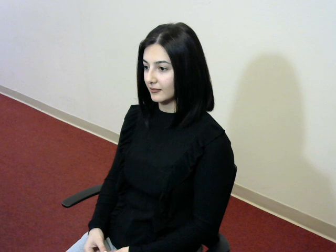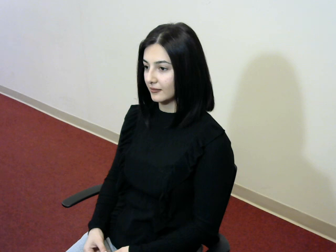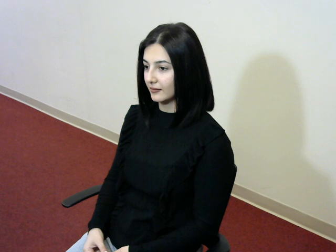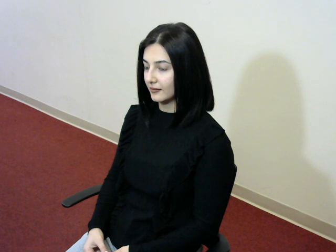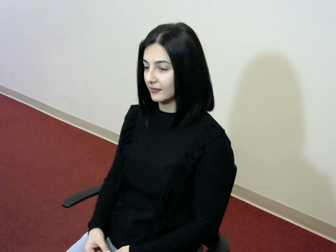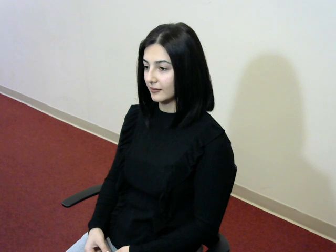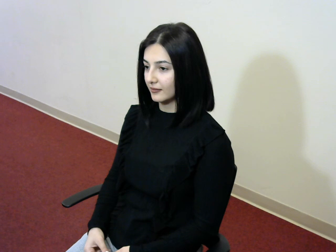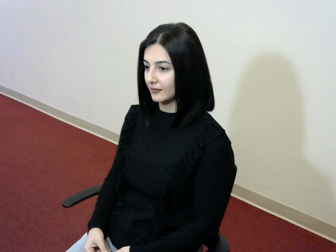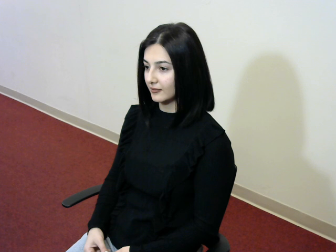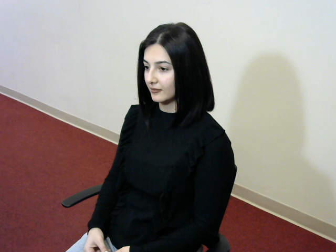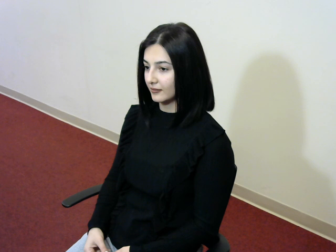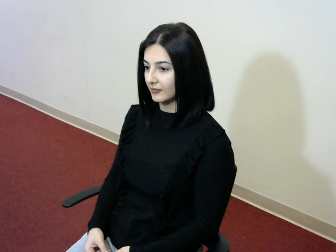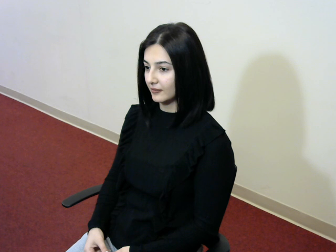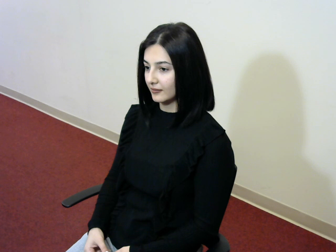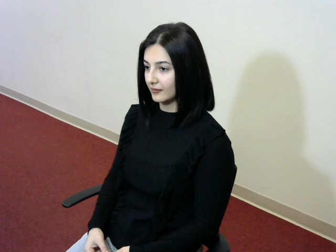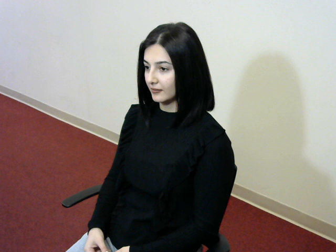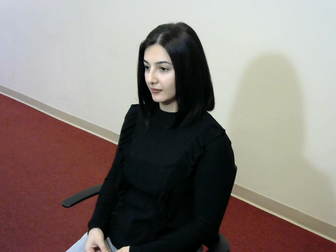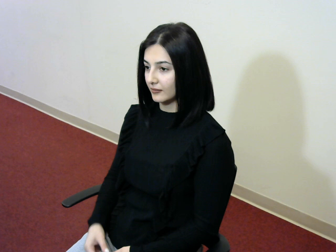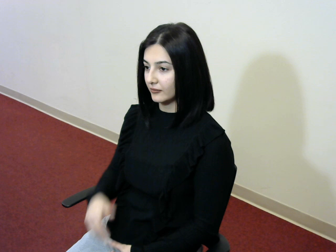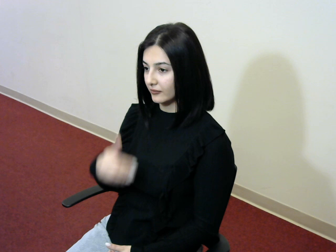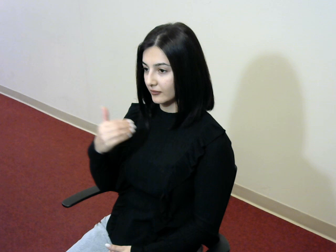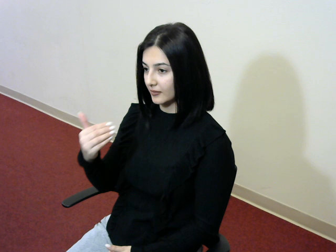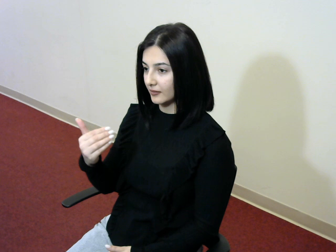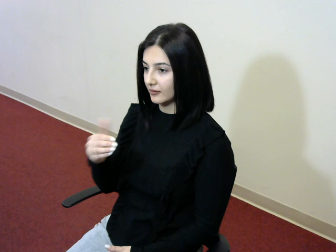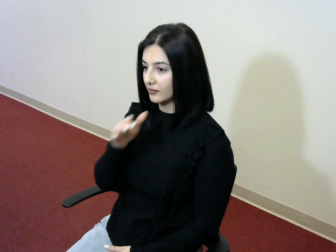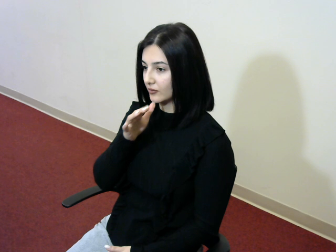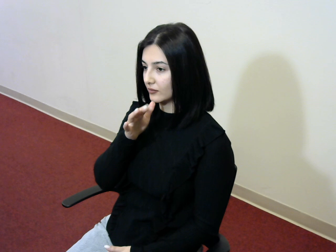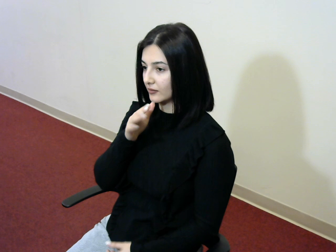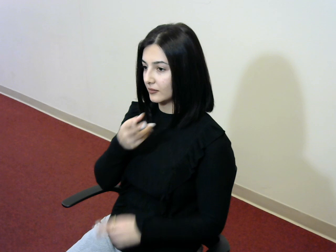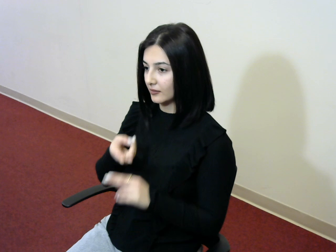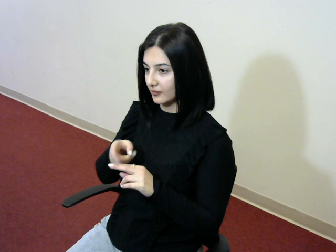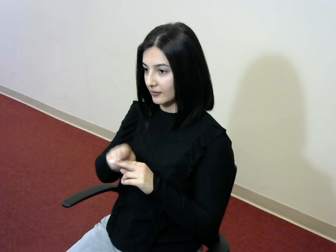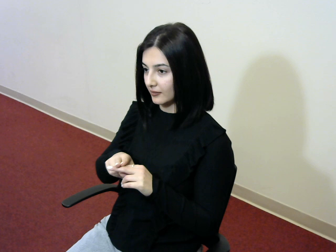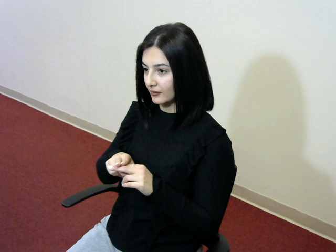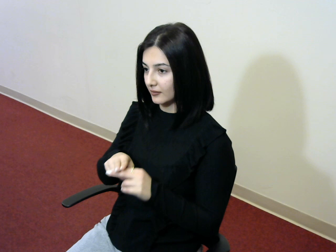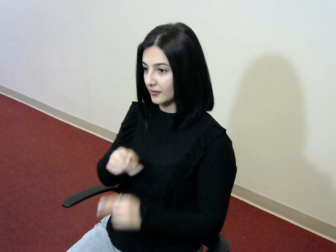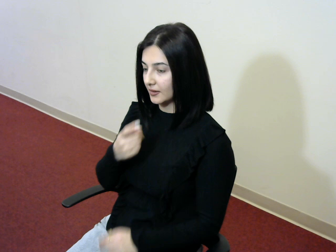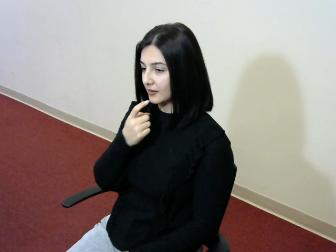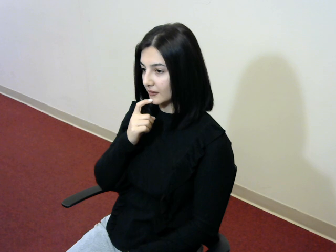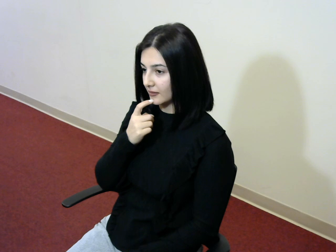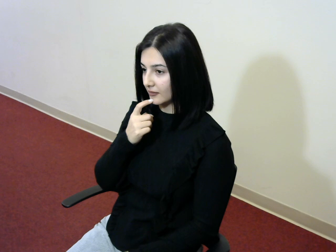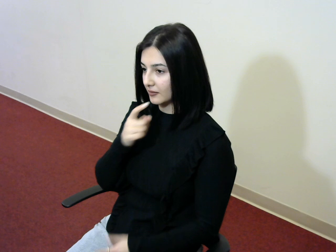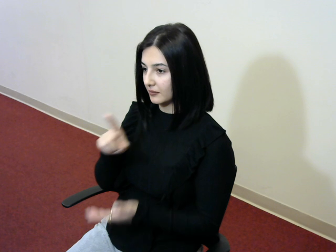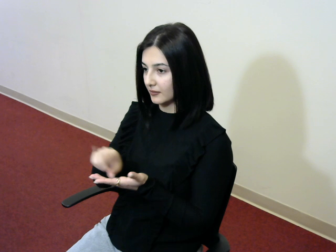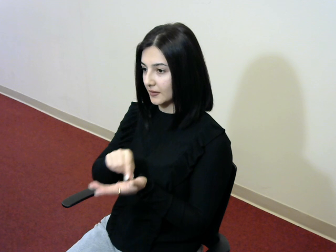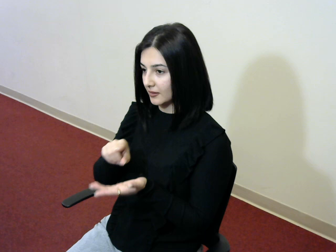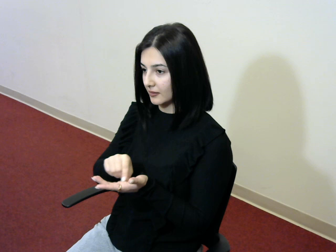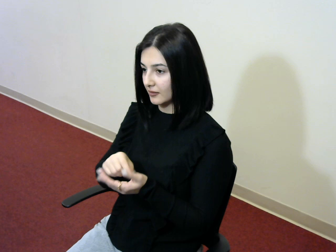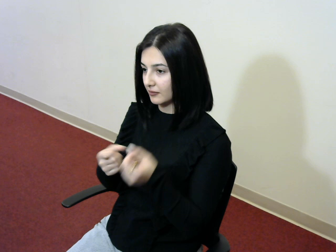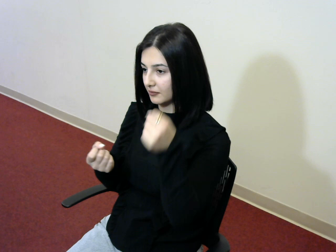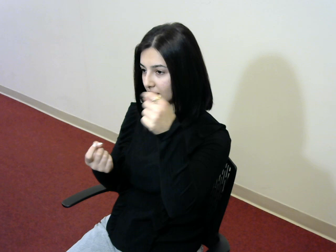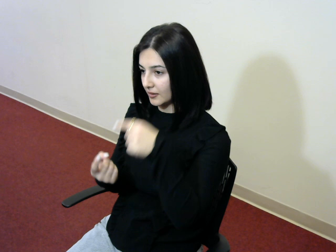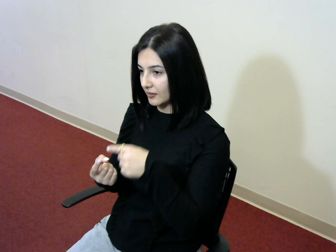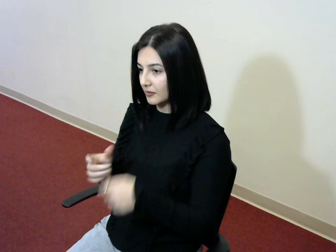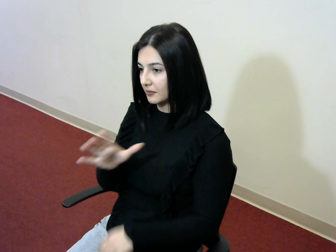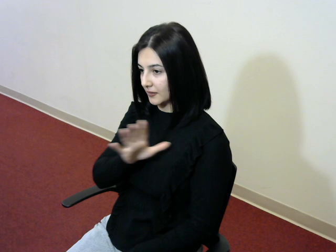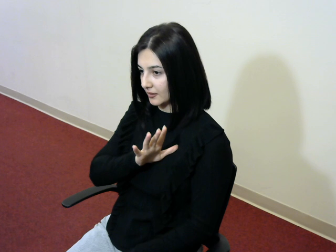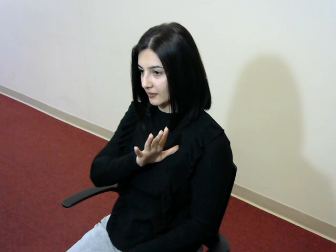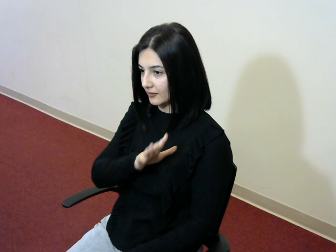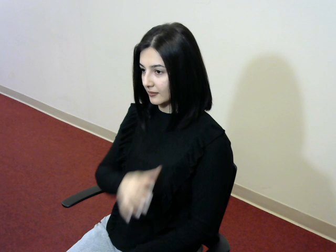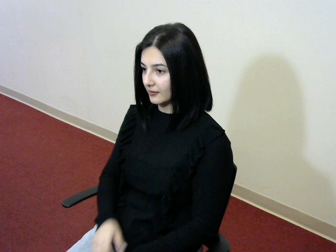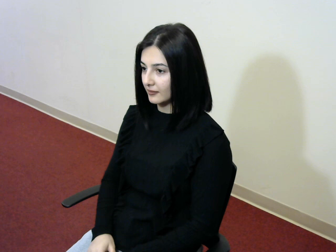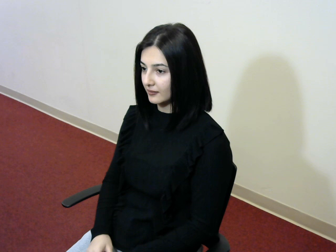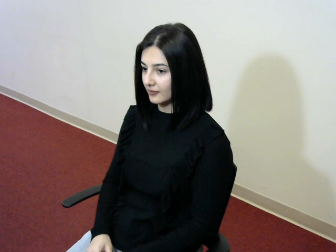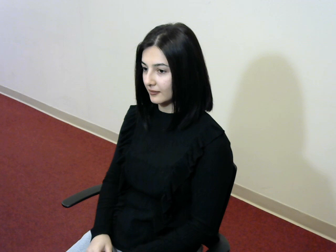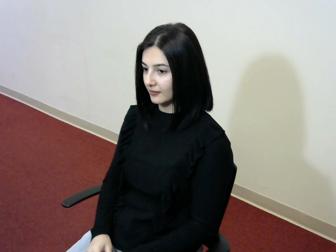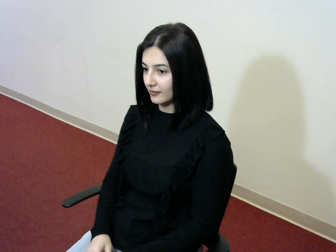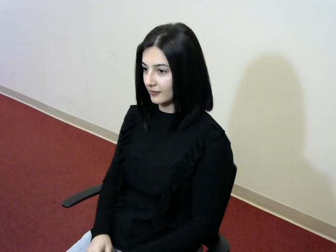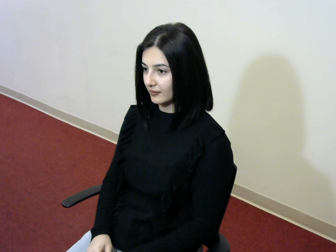Sizə yaşa görə əmək pensiyası təyin olunub